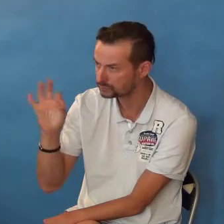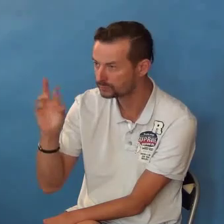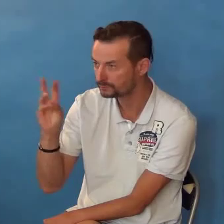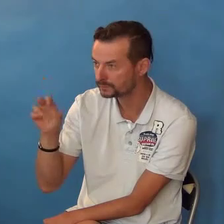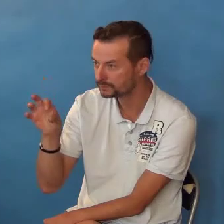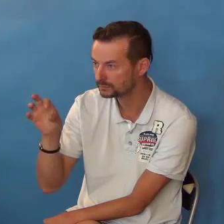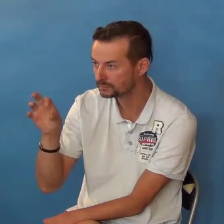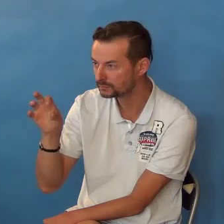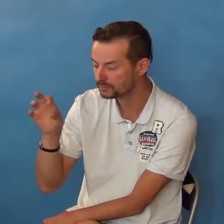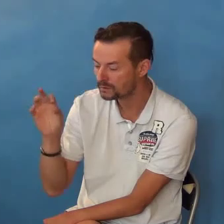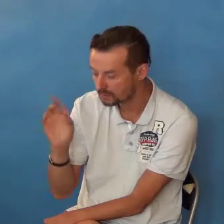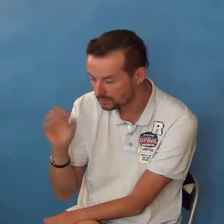Wtorek czy środa?